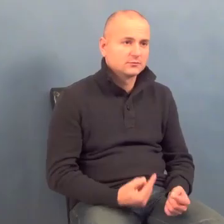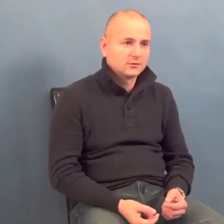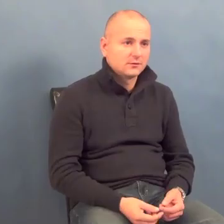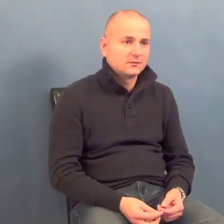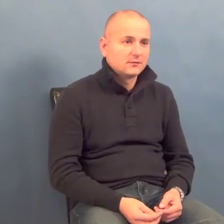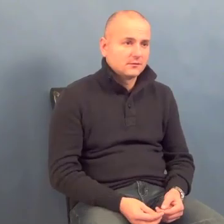Tak myślę.